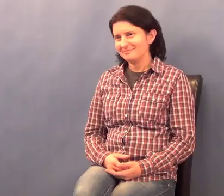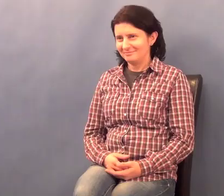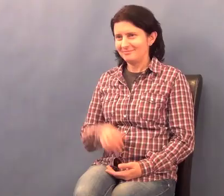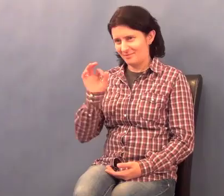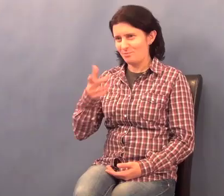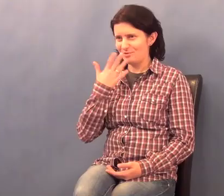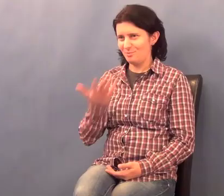Dobrze mówisz.